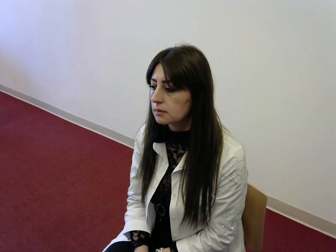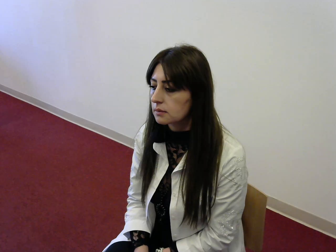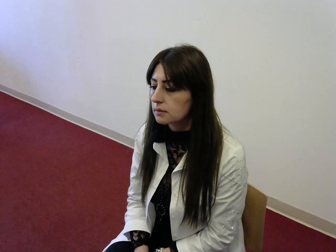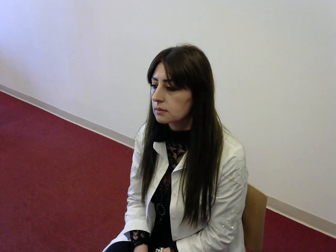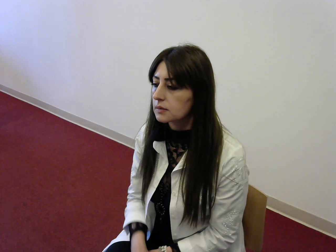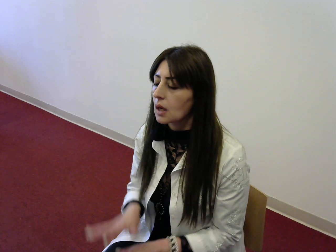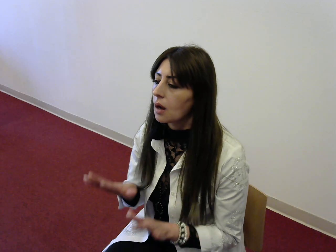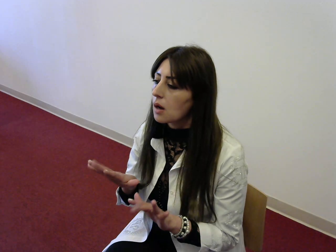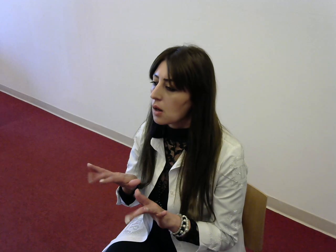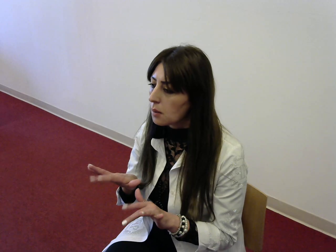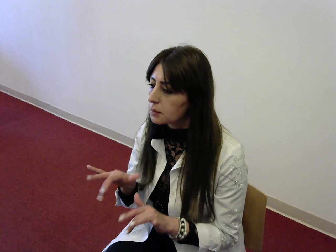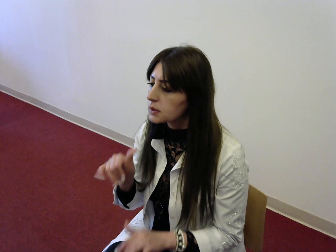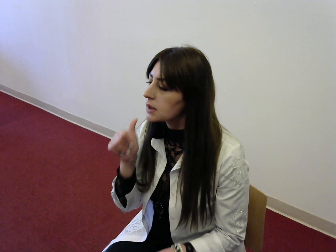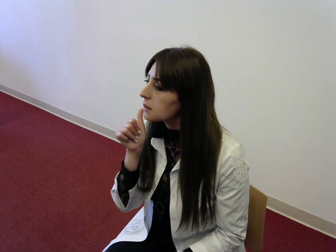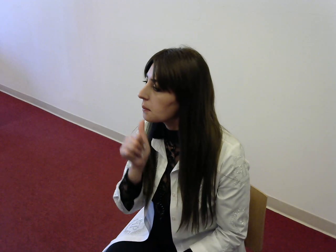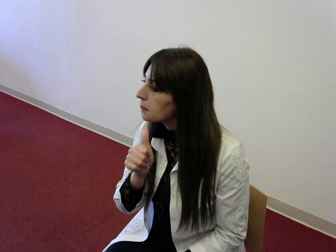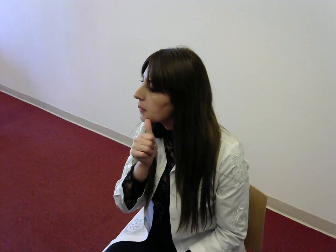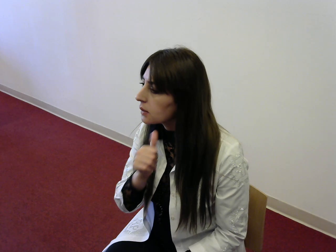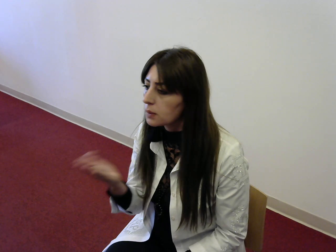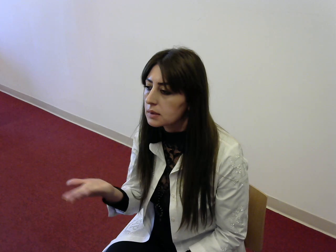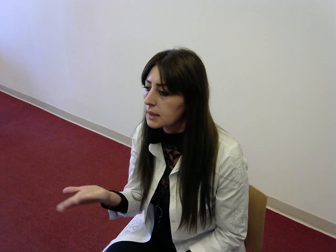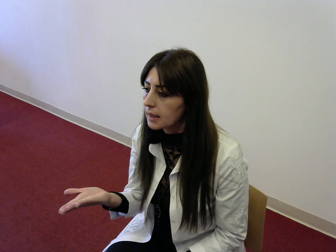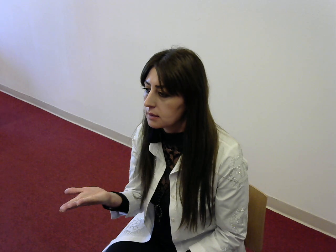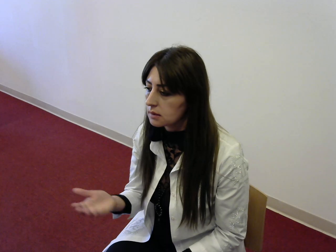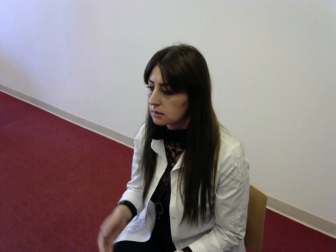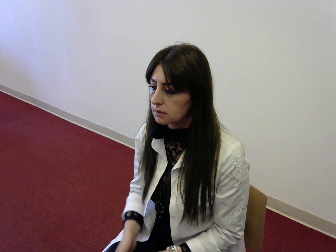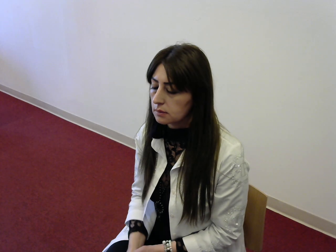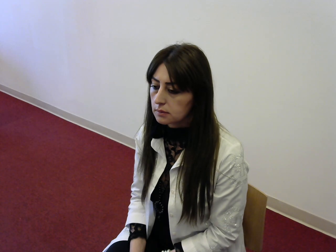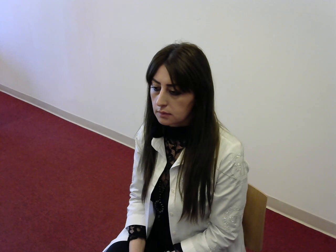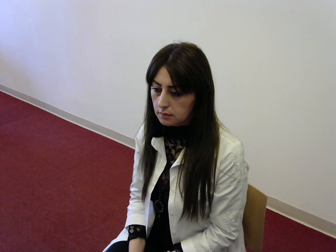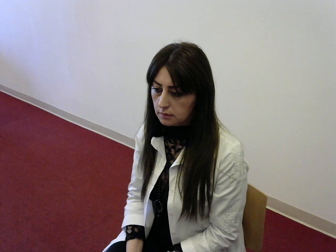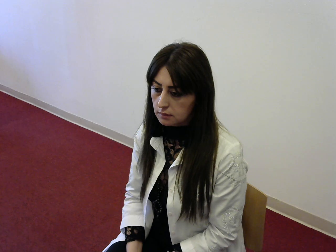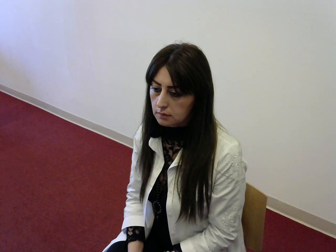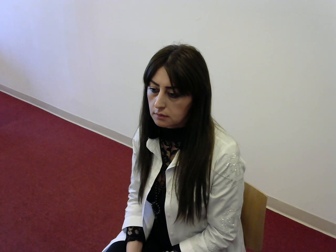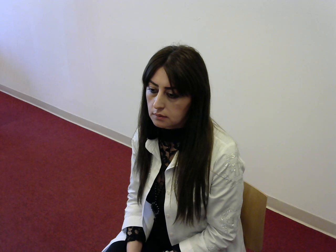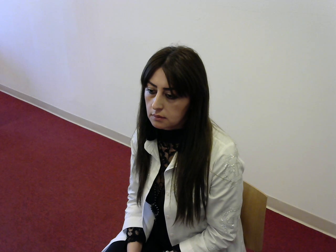Kompüterin parolu nədir?